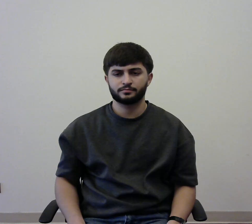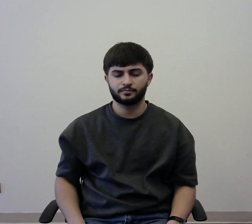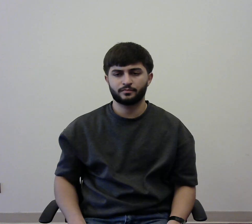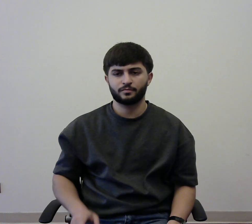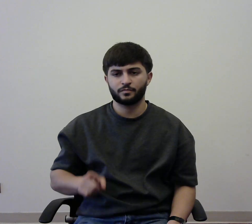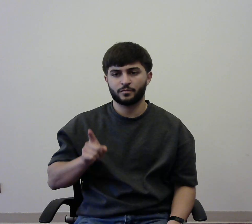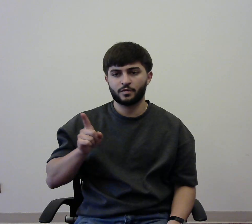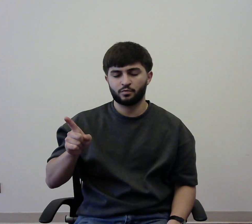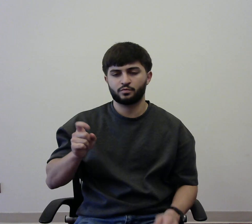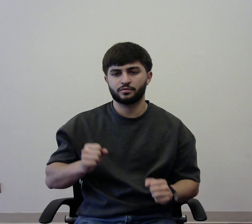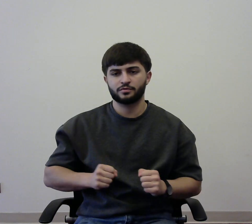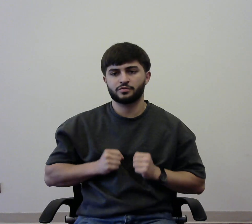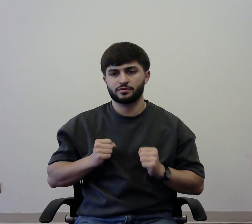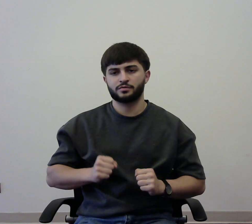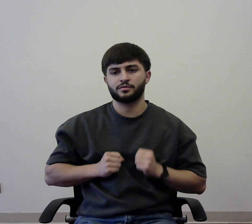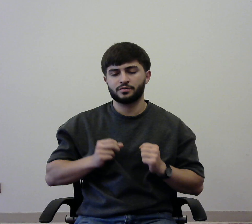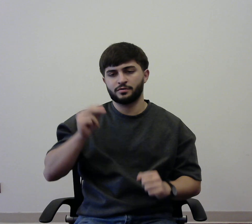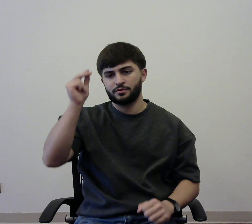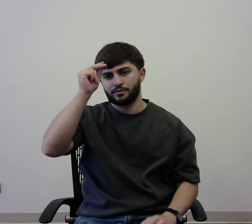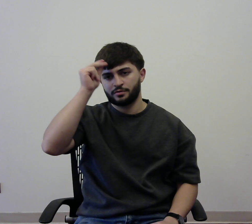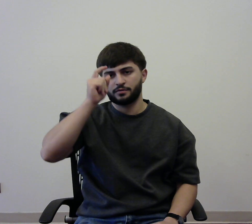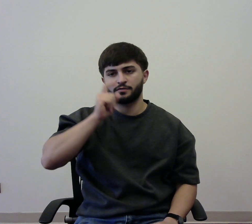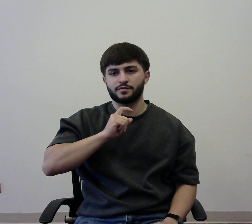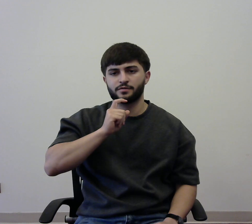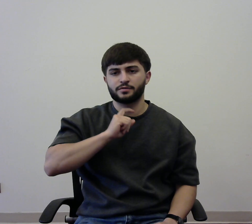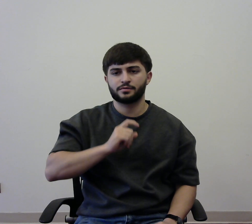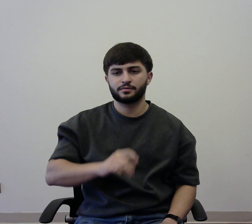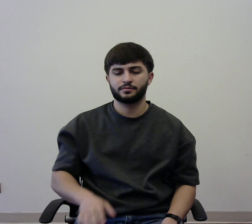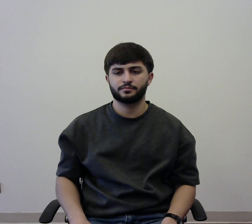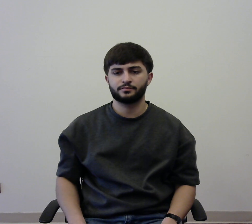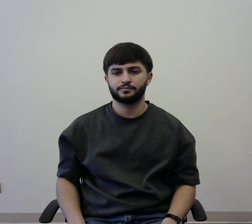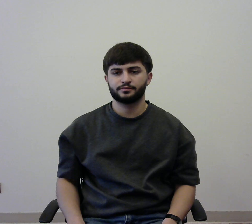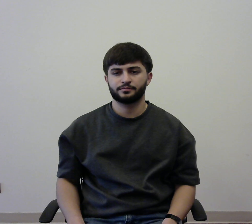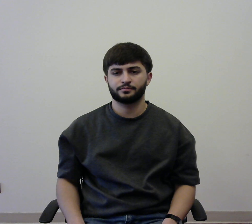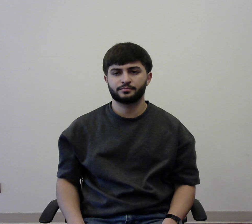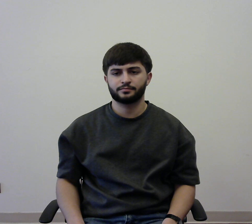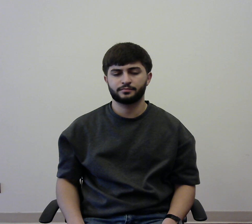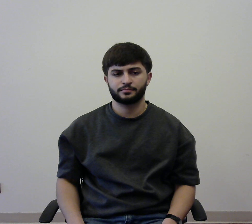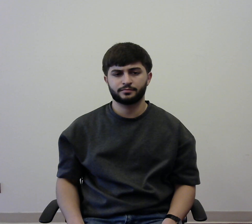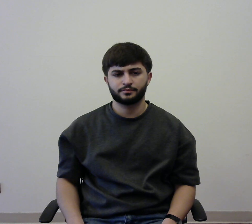O çalışqan şagirddir